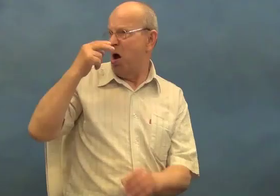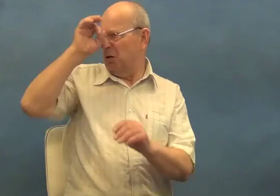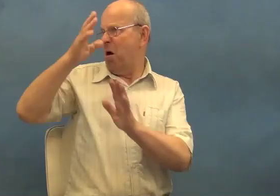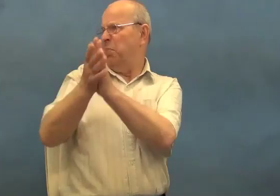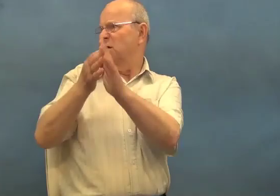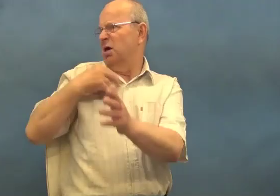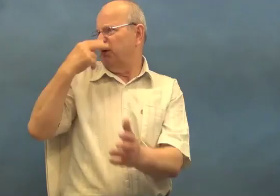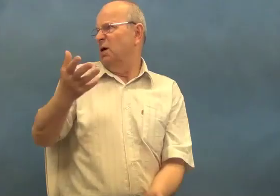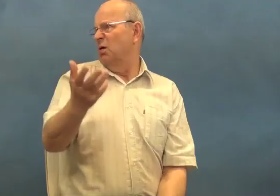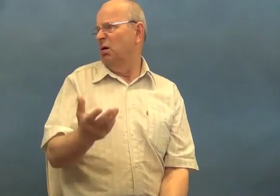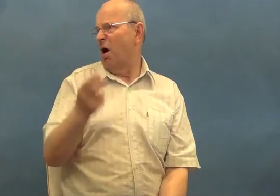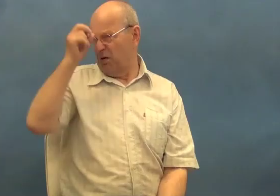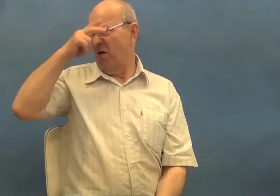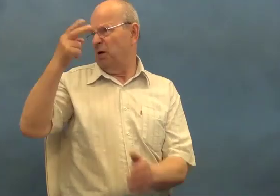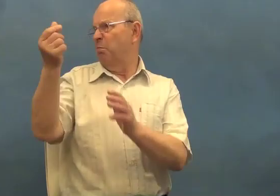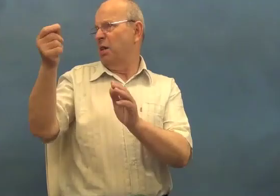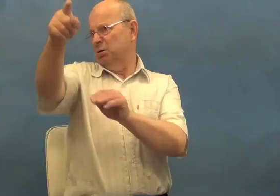Rano widziałem, jak ktoś tam migał.